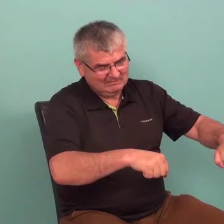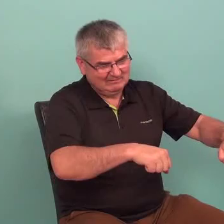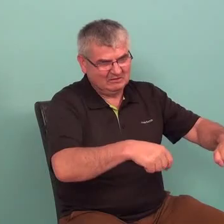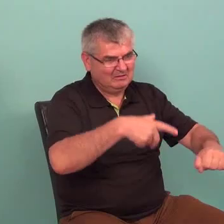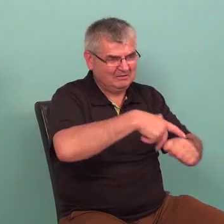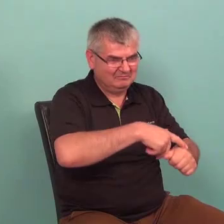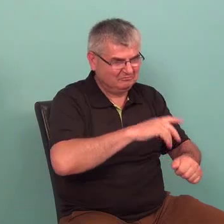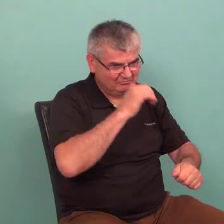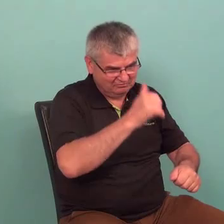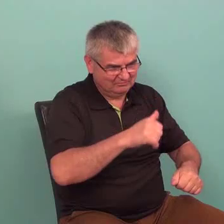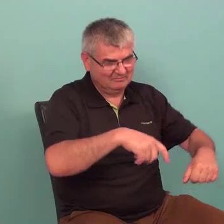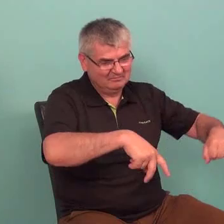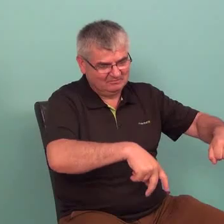Chodzi, nie może wsiąść na rower.